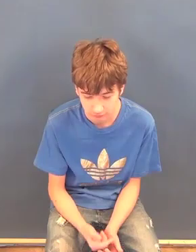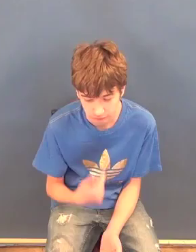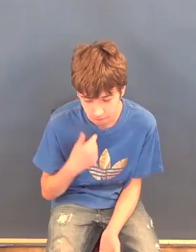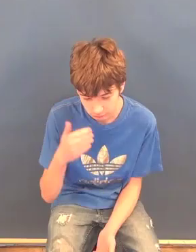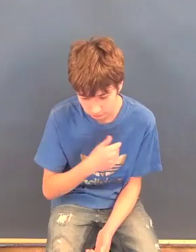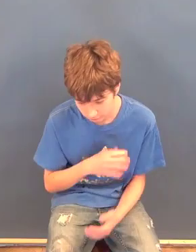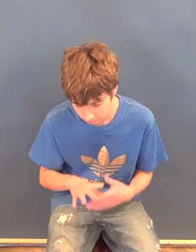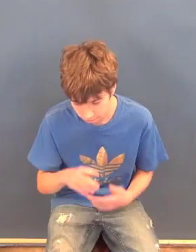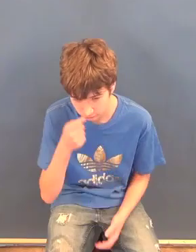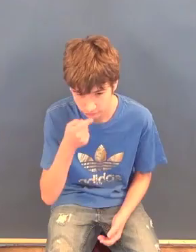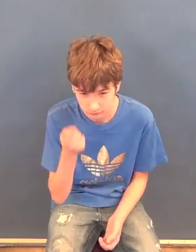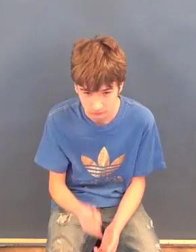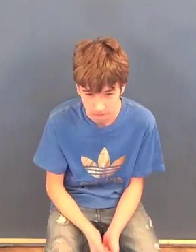Ja chodzę do szkoły w Olsztynie.